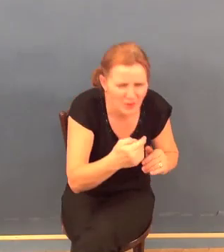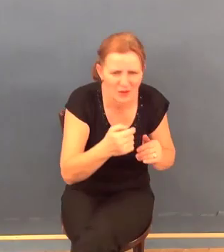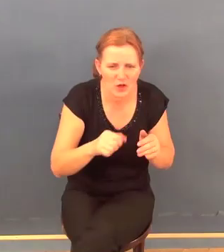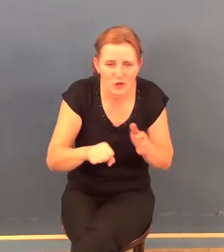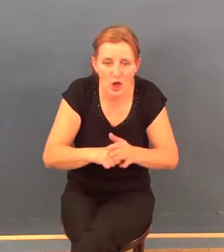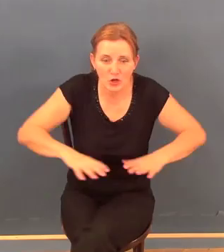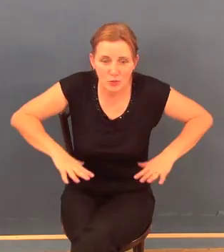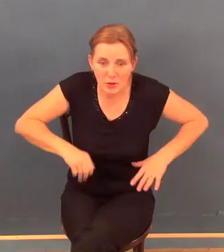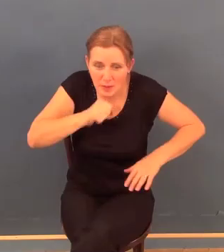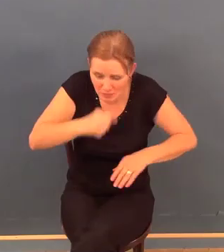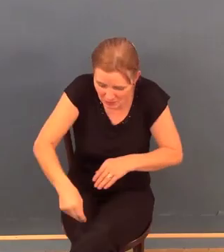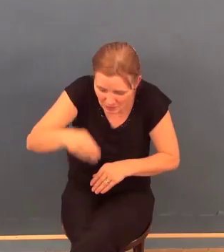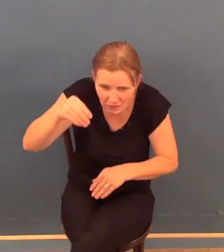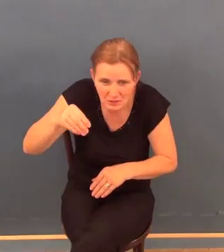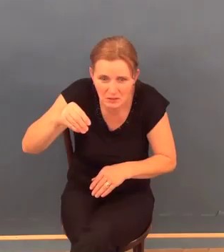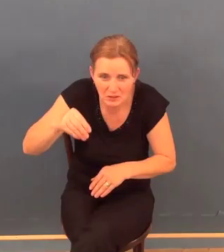Podnosi też spódnicę babci.